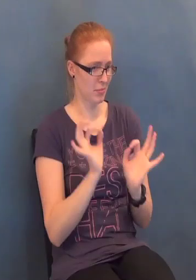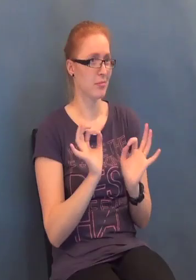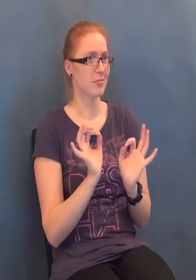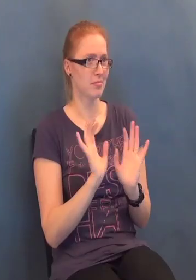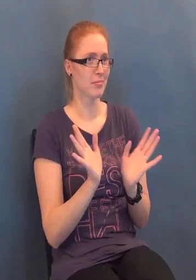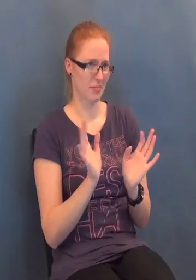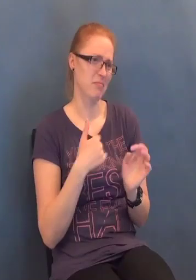Pasuje?